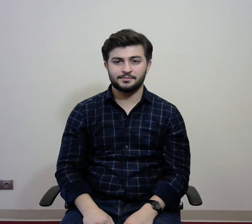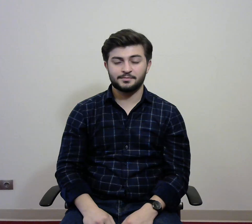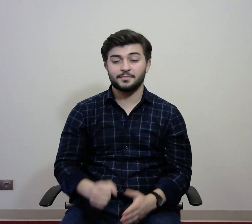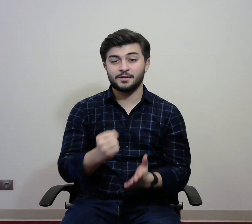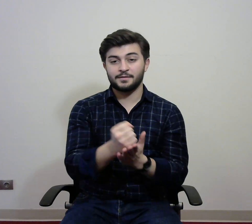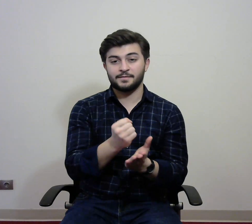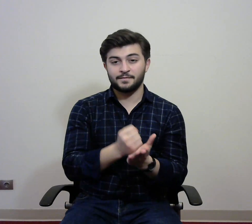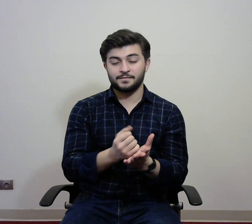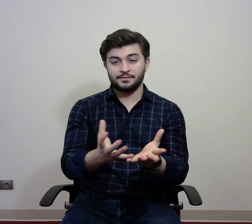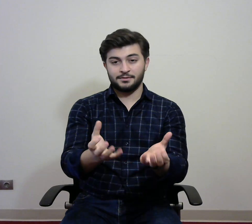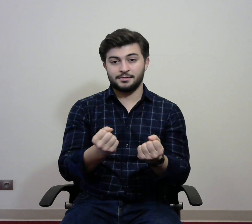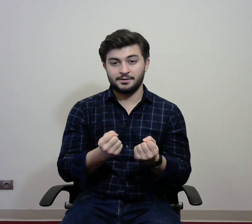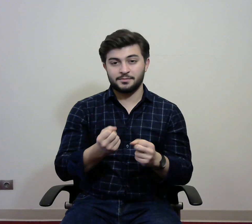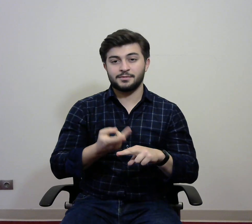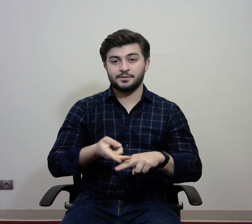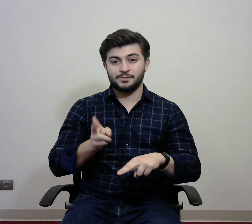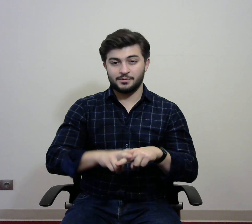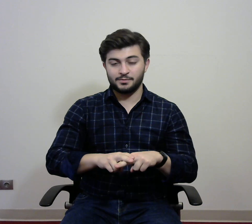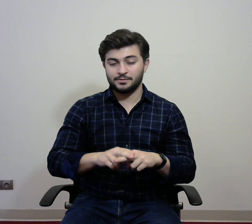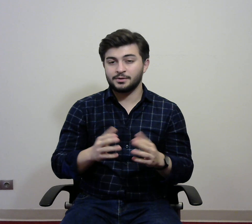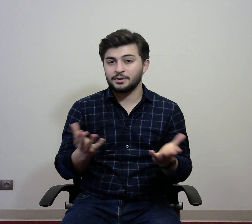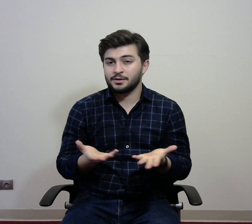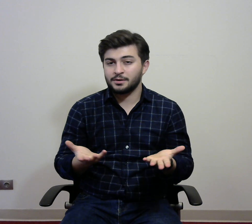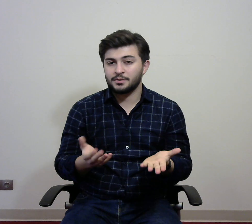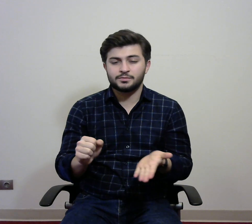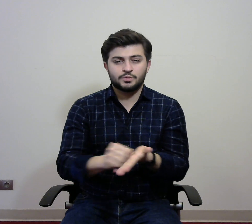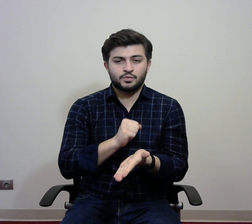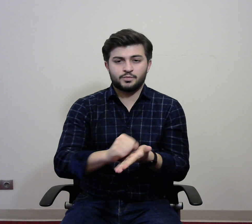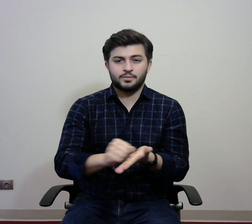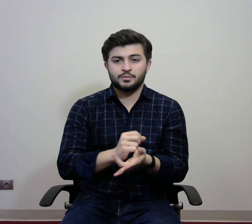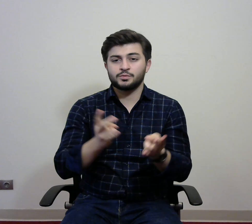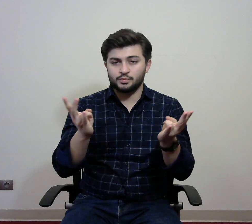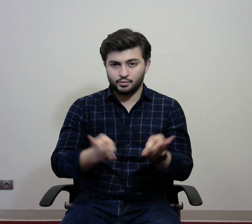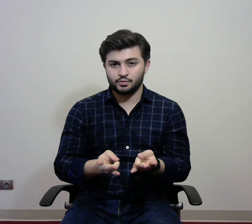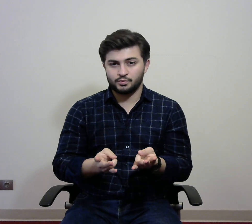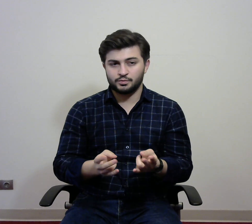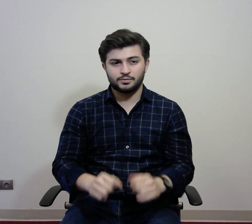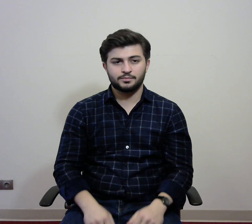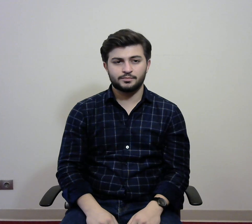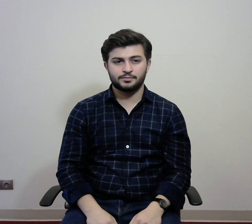Viza almaq üçün hansı sənədlər lazımdır?